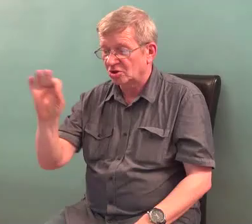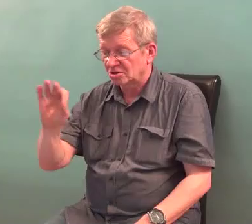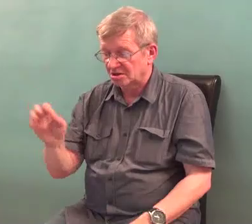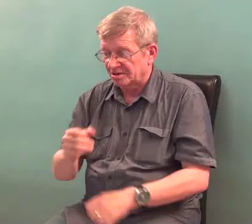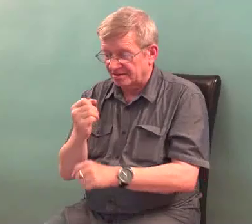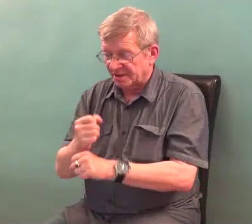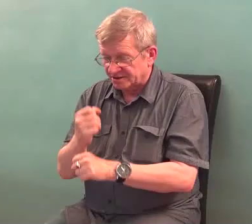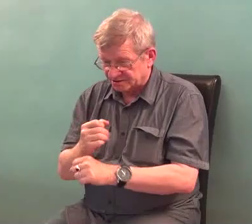Praca, tak.